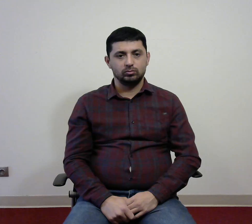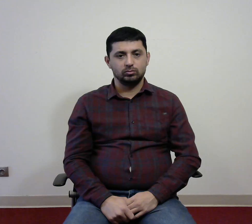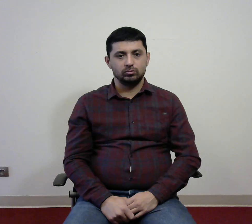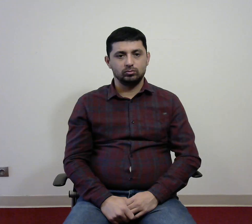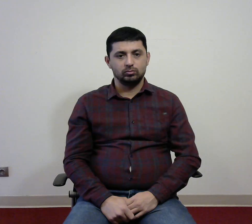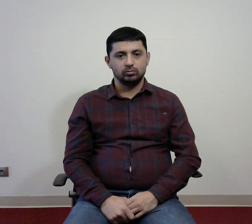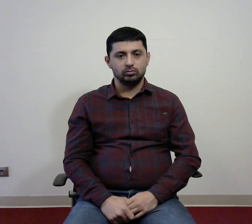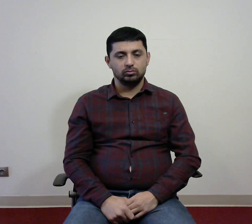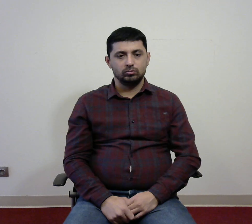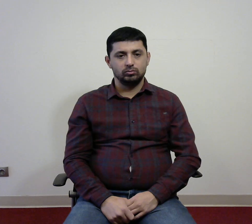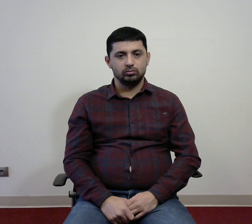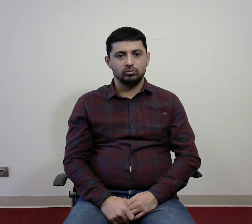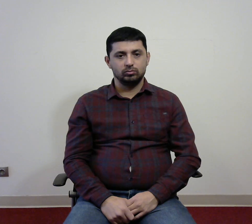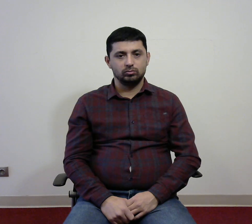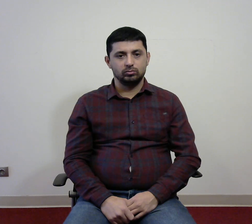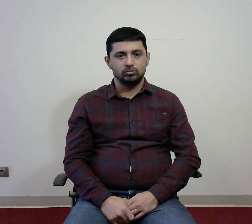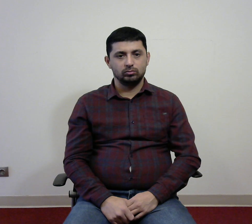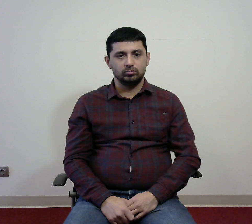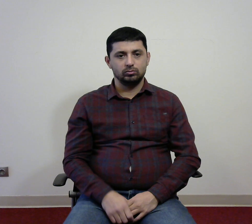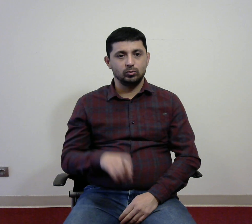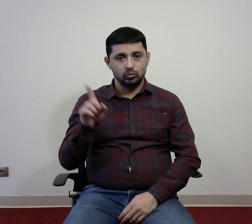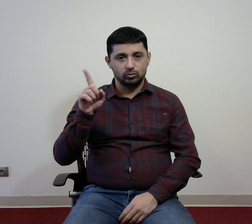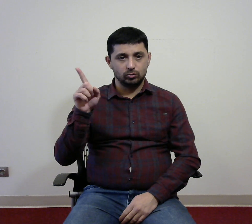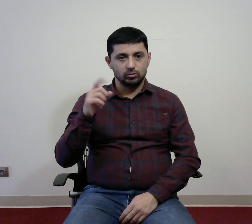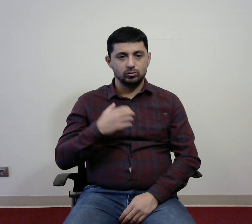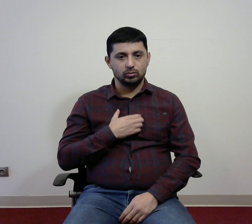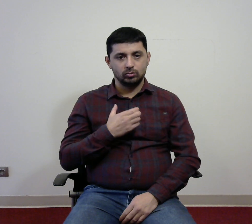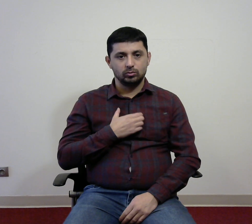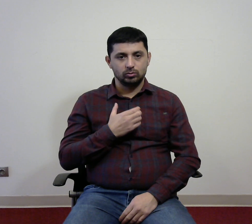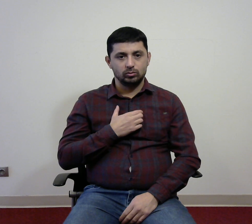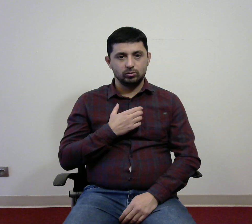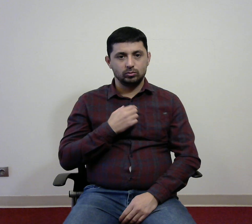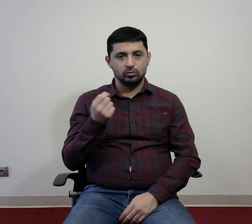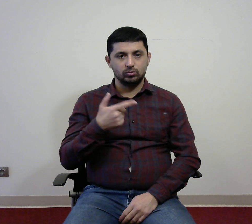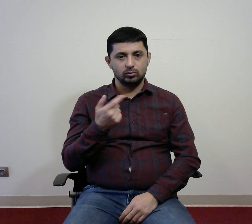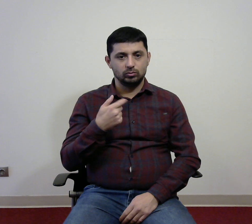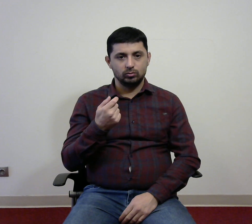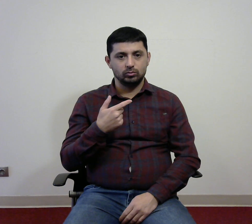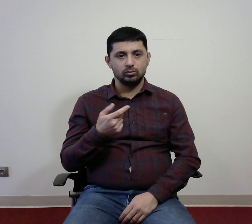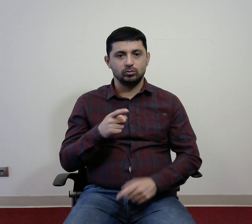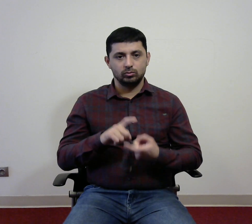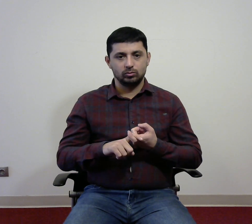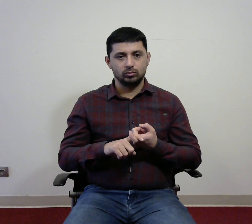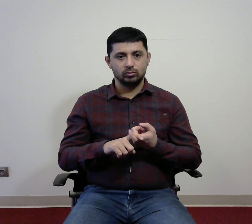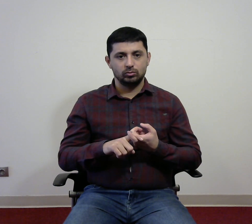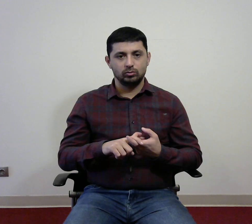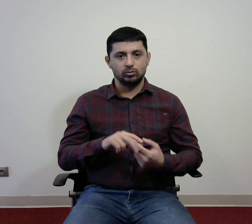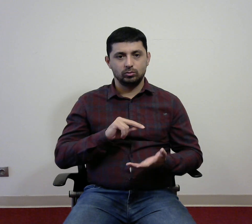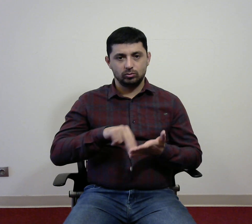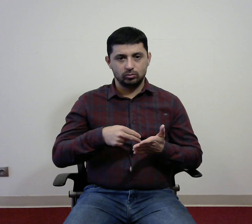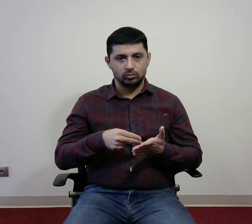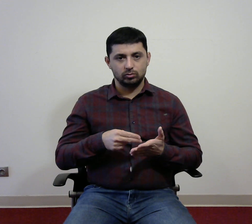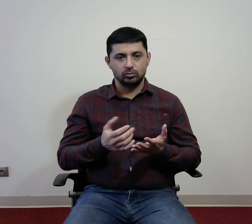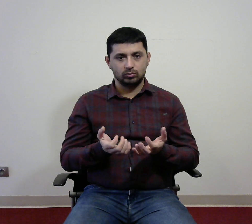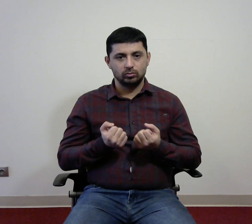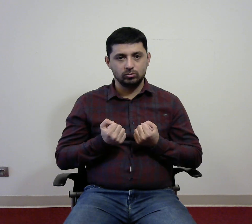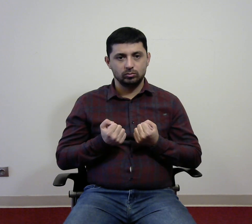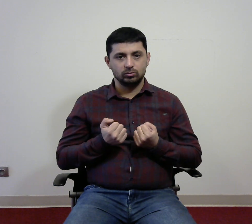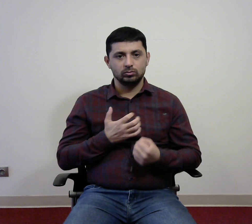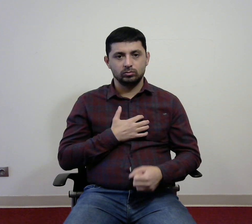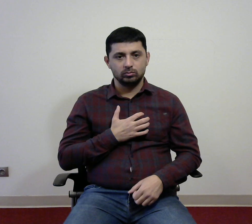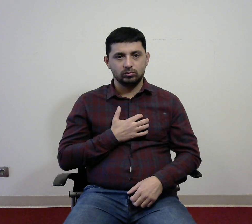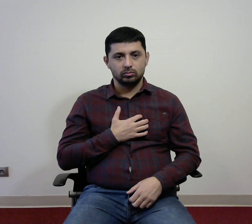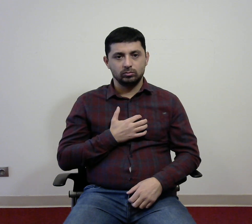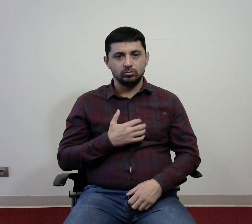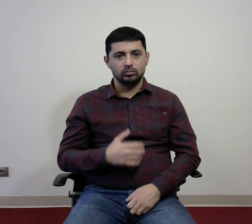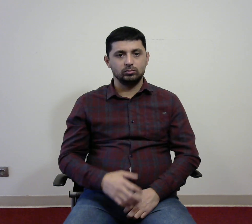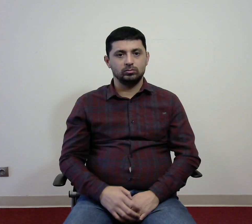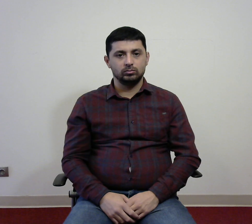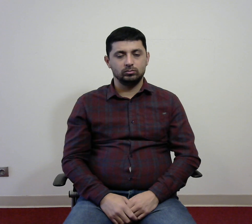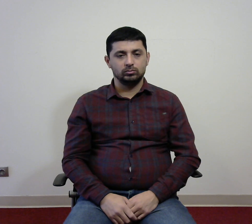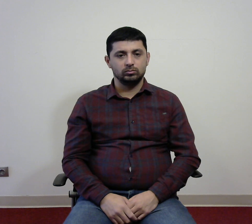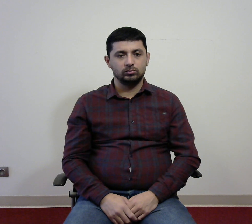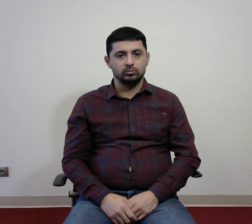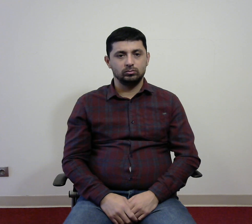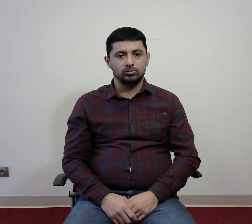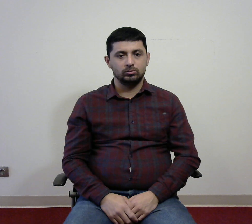O sosial müavinət ilə bağlı arayış almaq istəyir